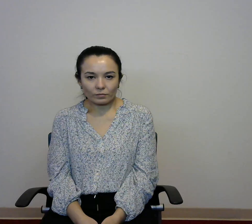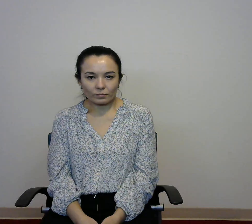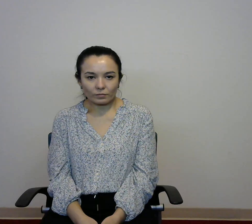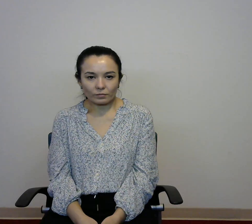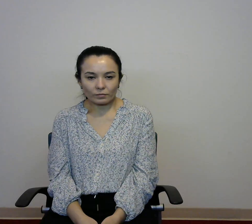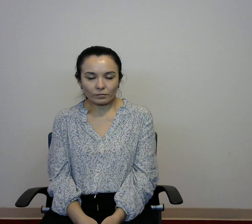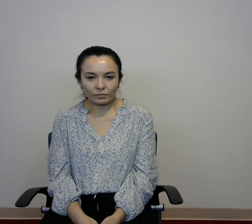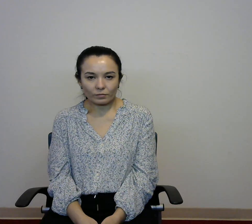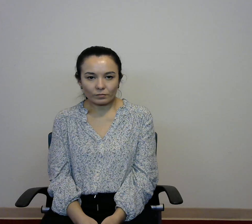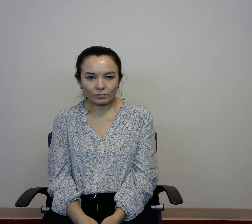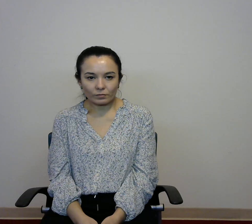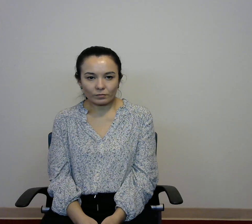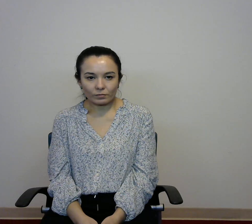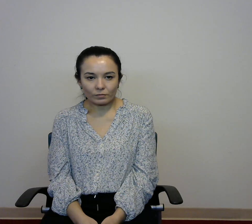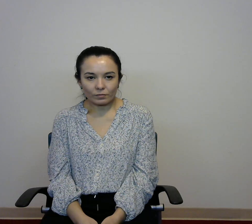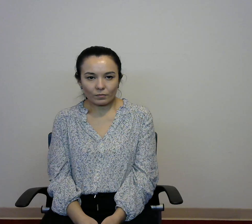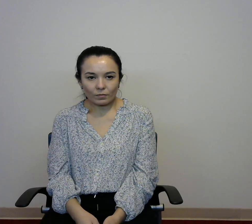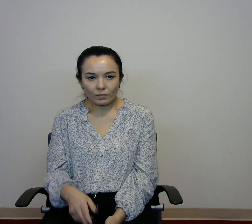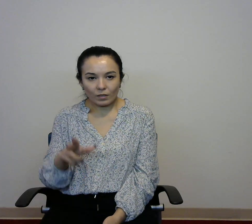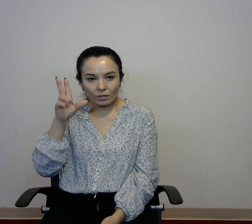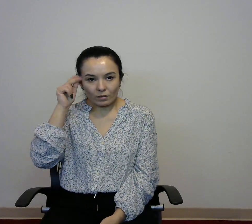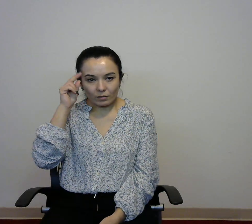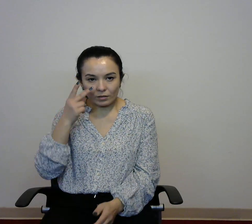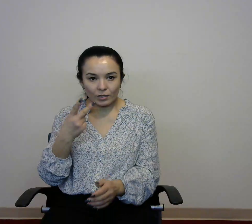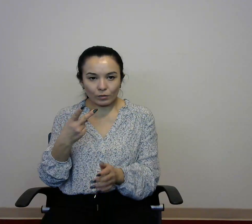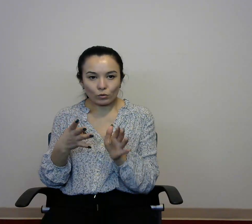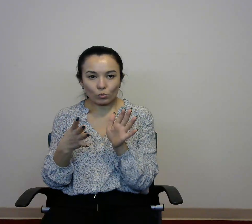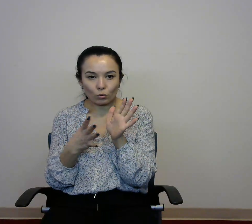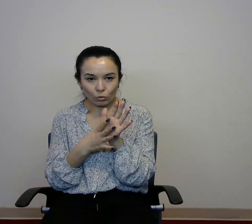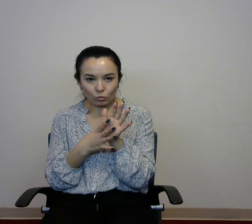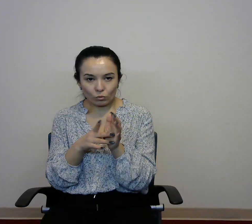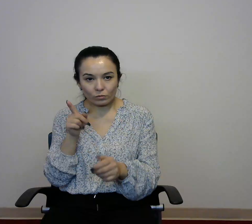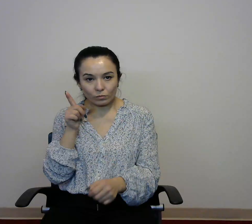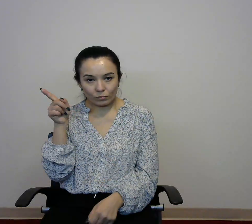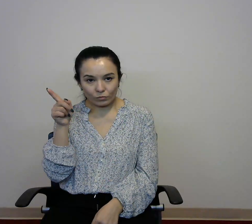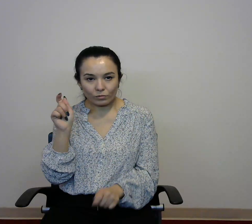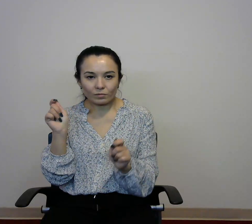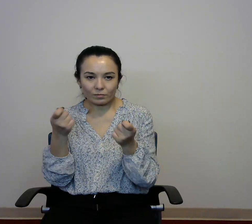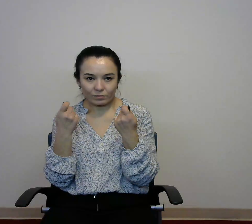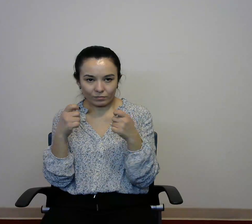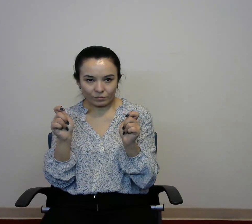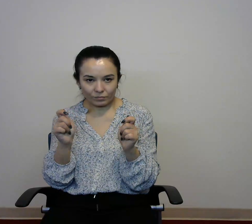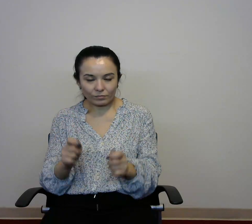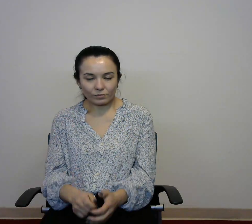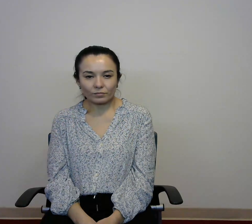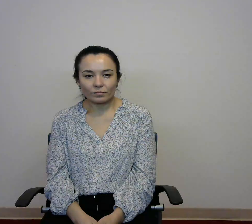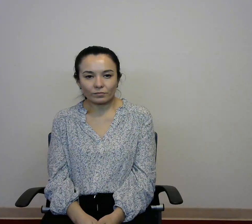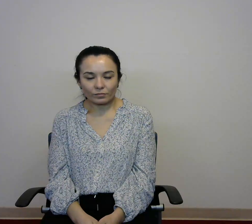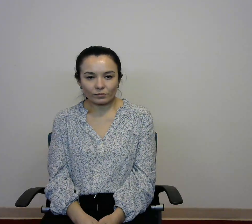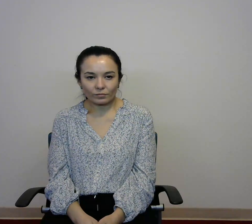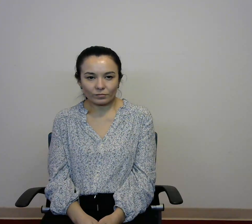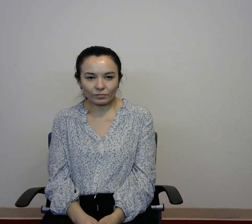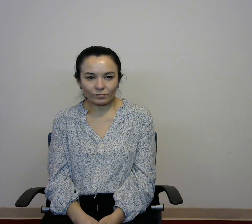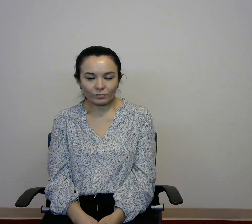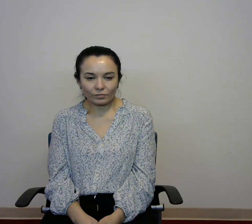Ayın 29-u onun toyudur